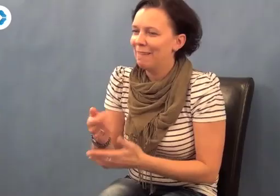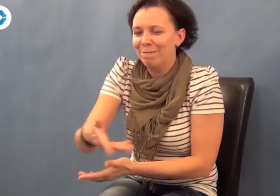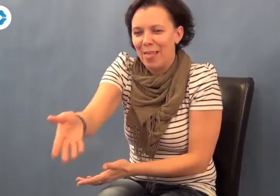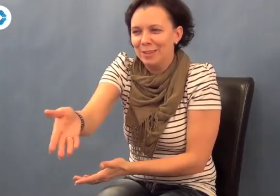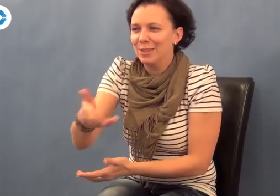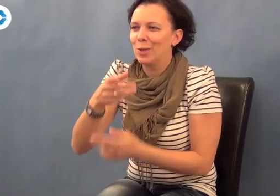Daje chłopcu owoce.